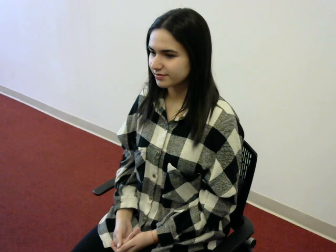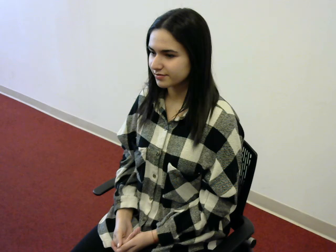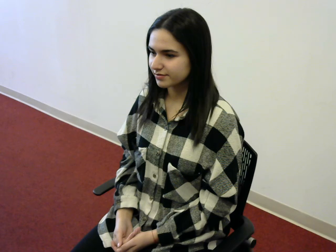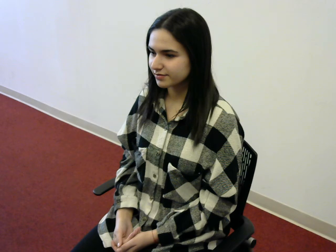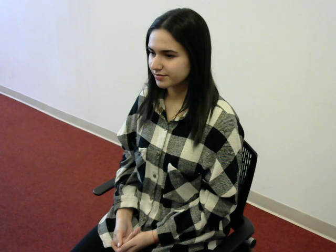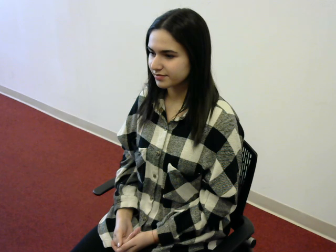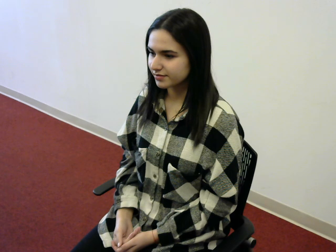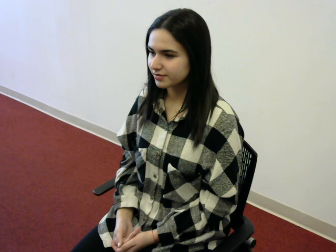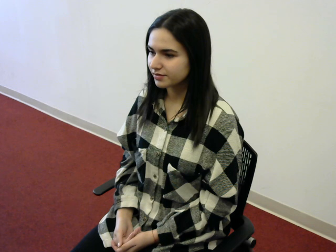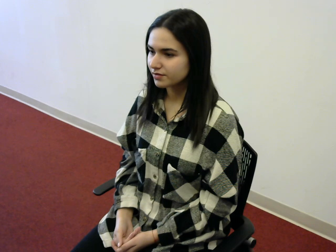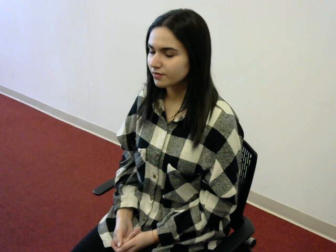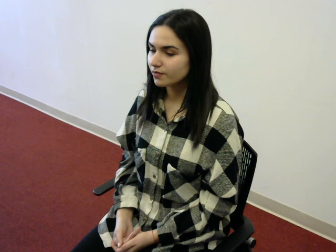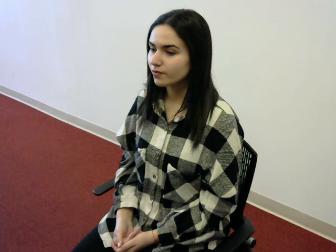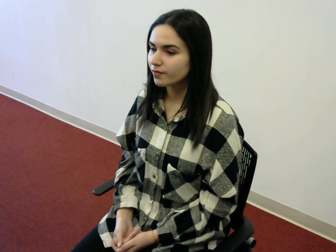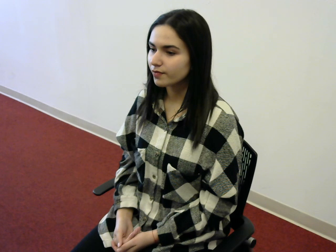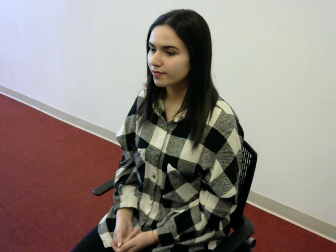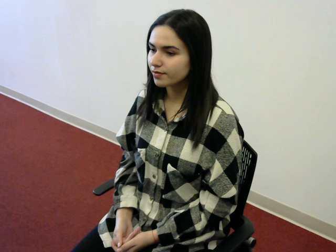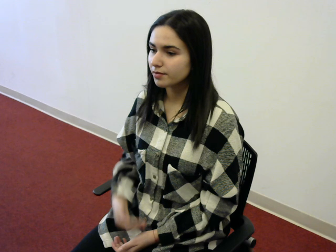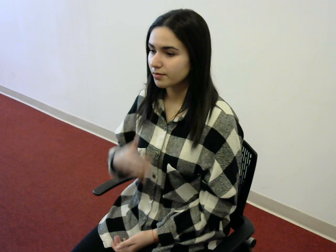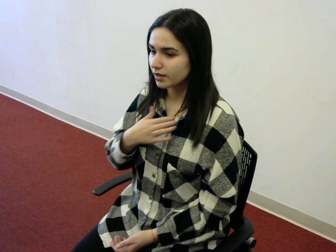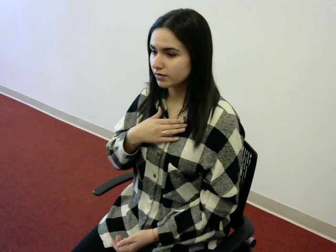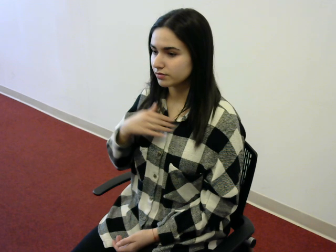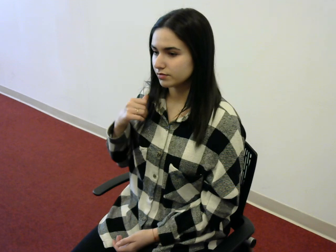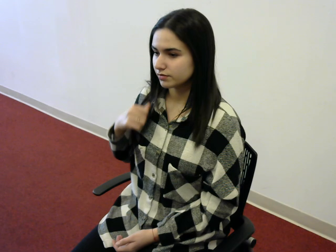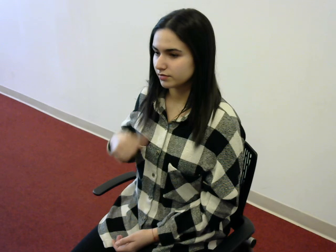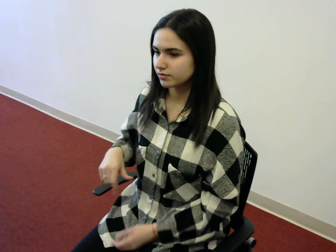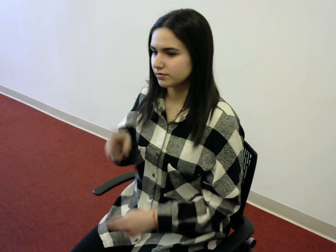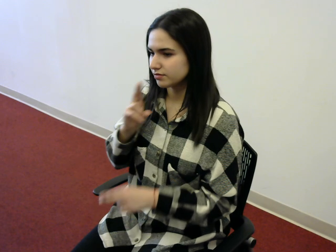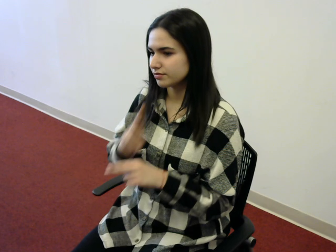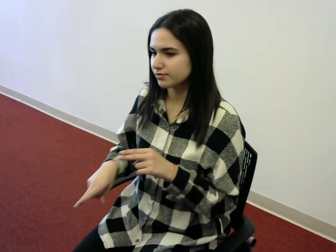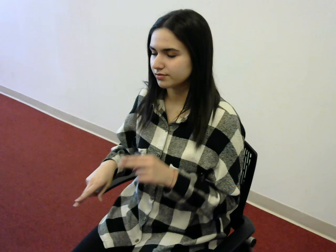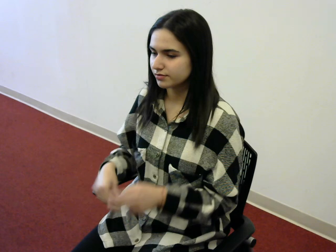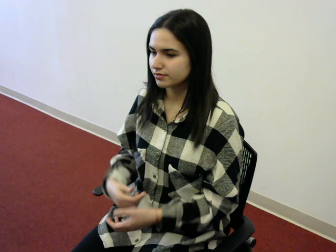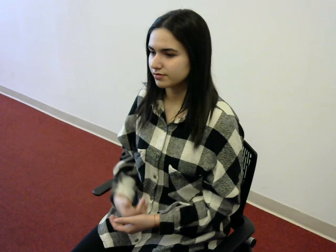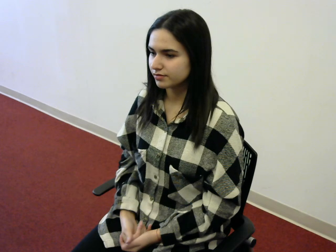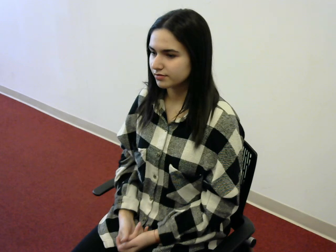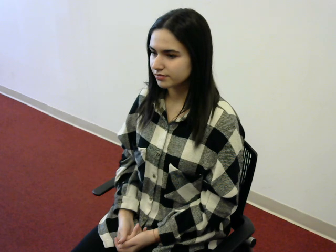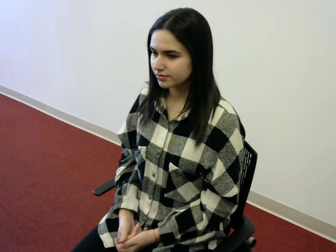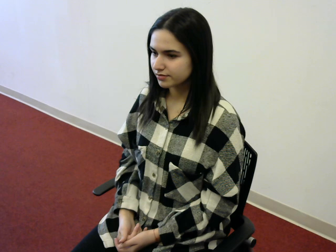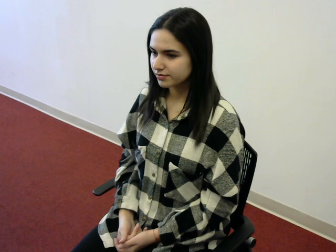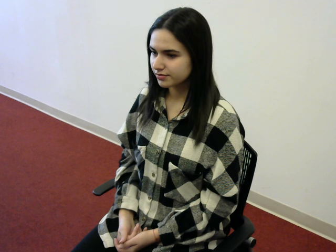Mən çantamı itirmişəm